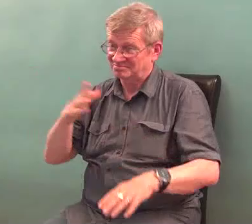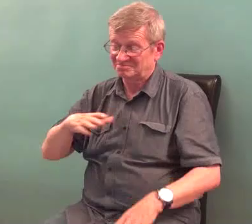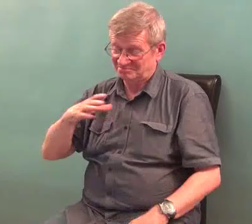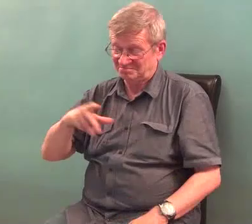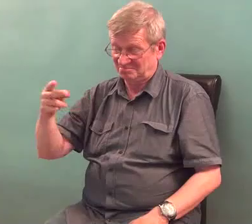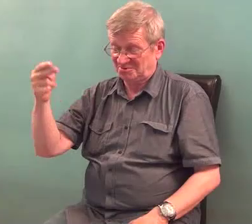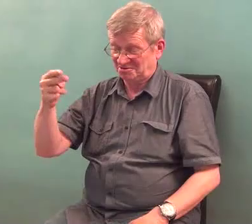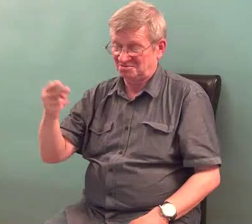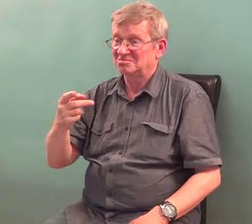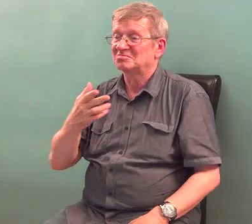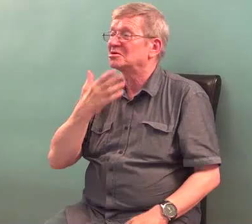W niedzielę, jak nie będzie co robić...